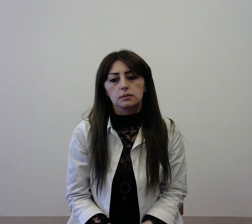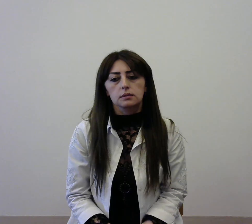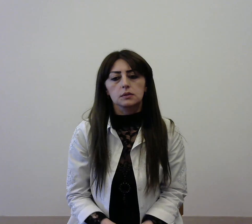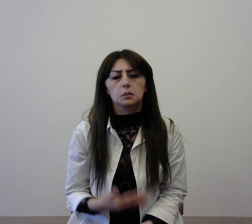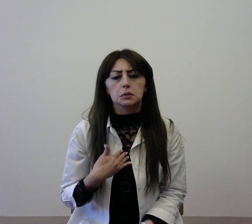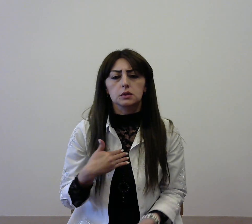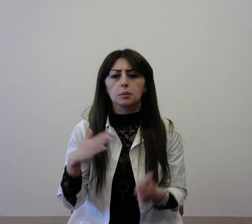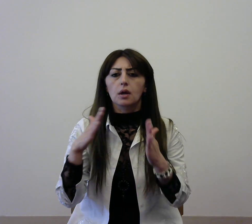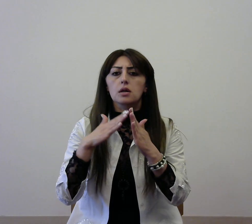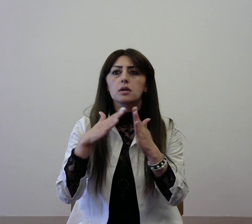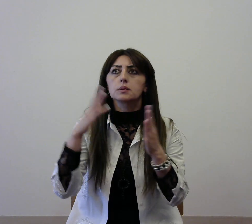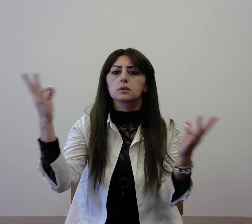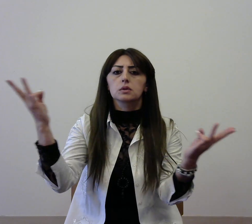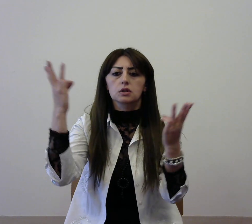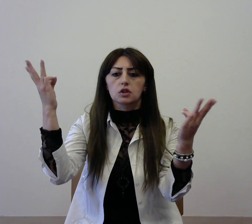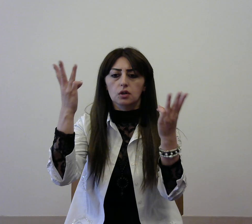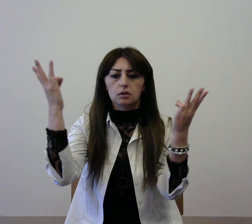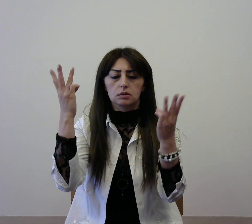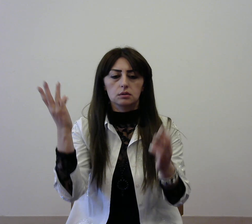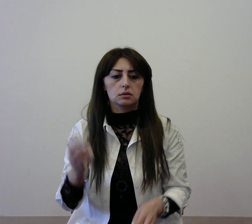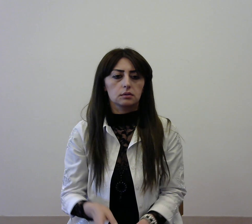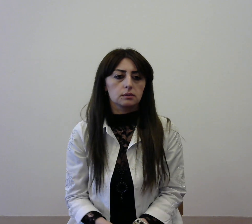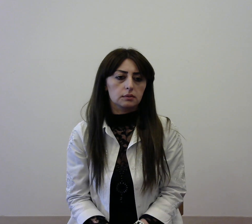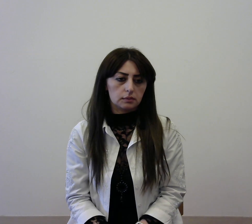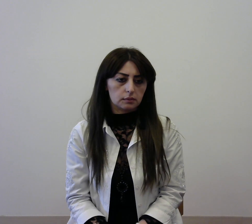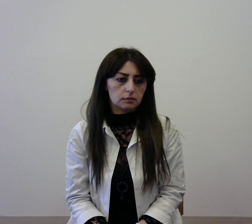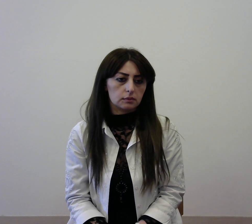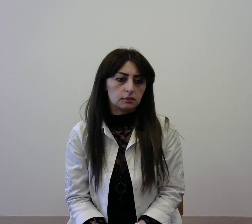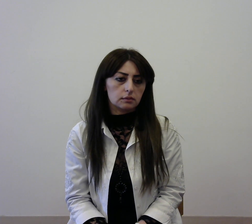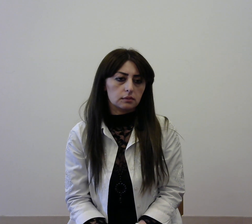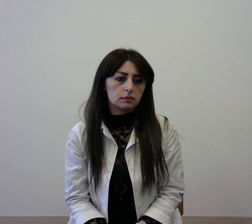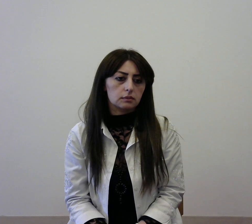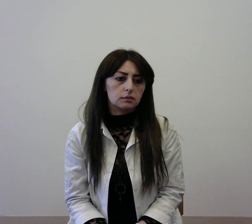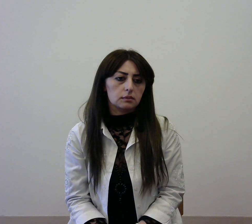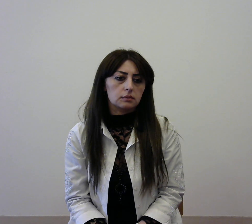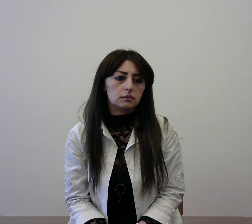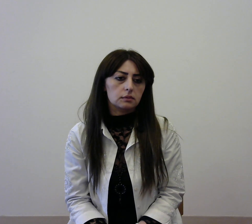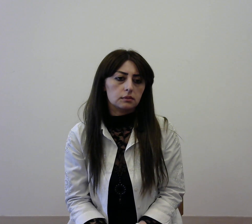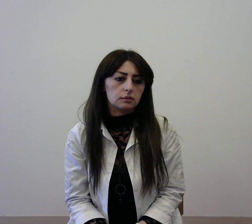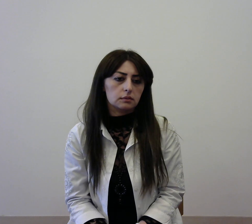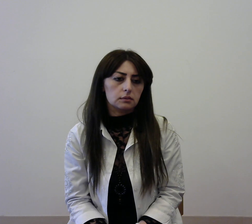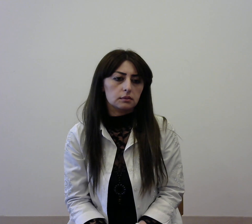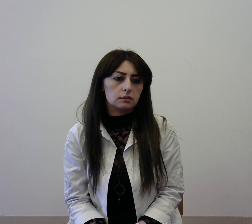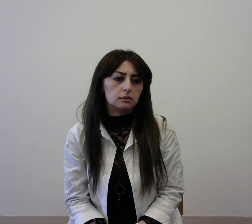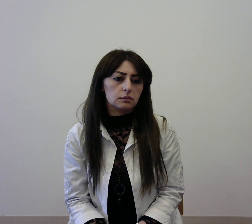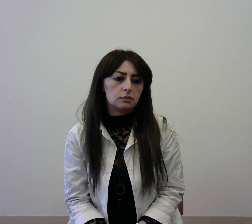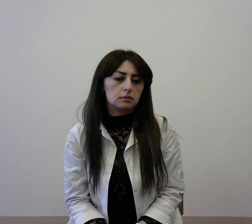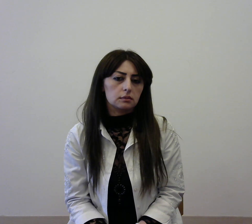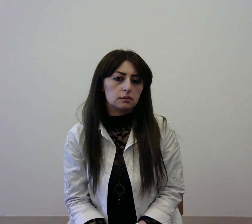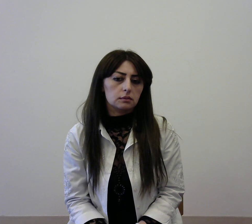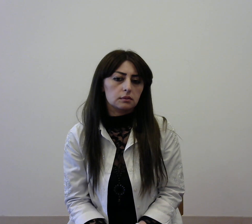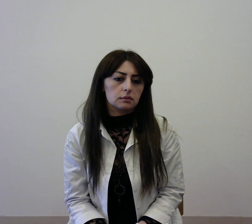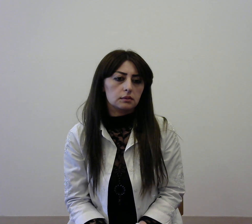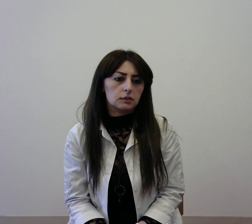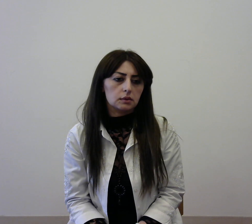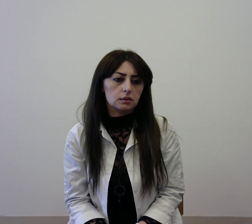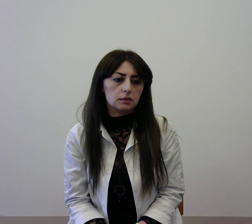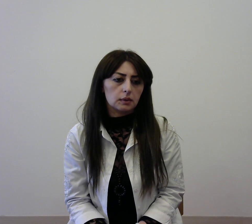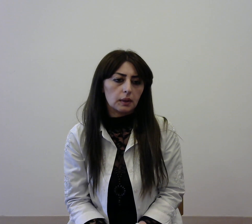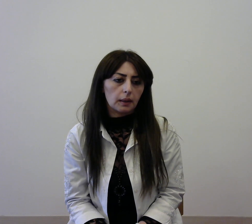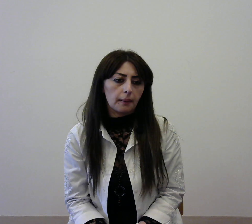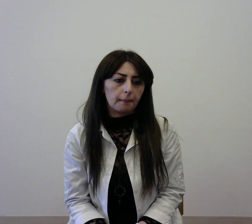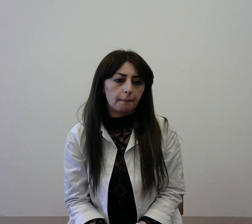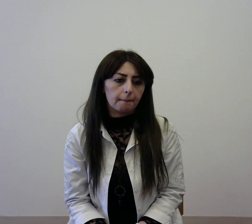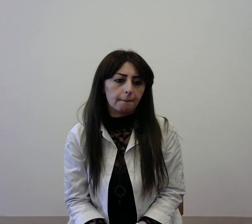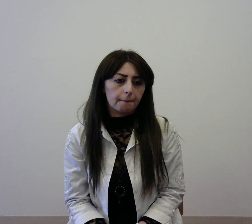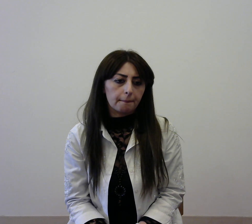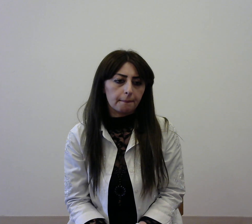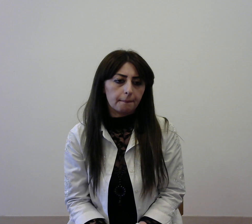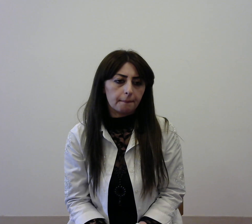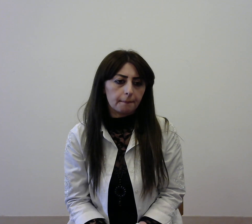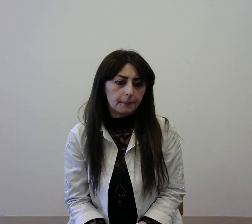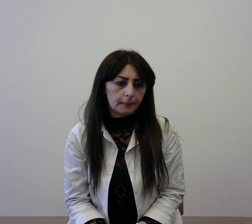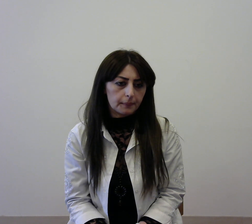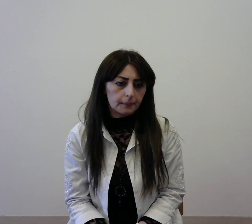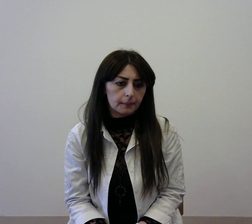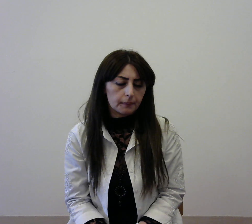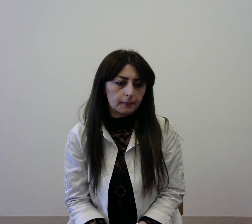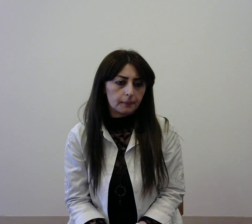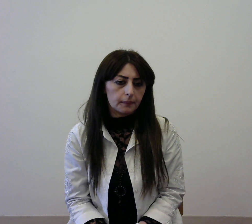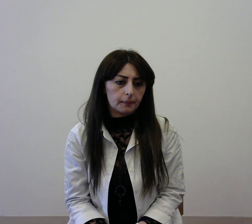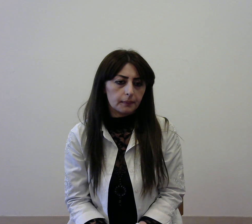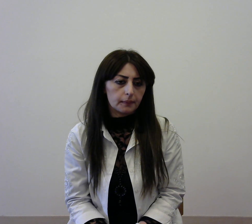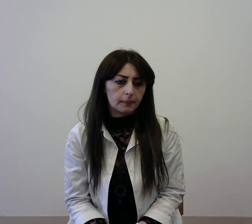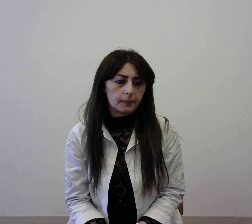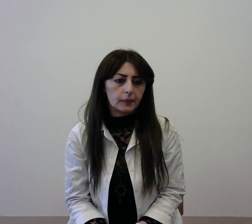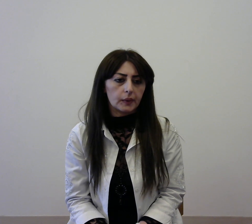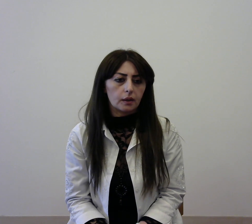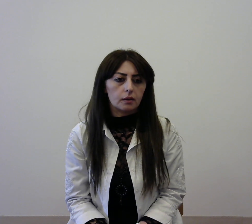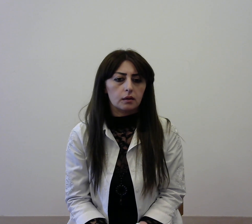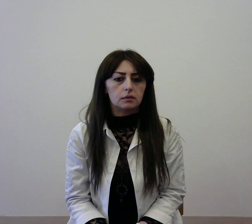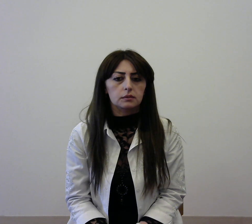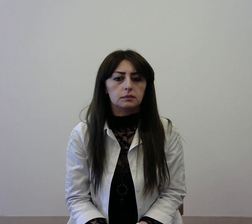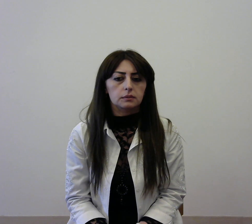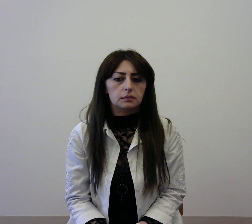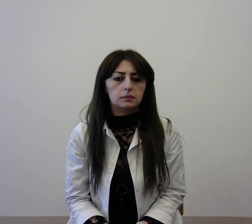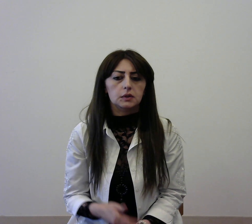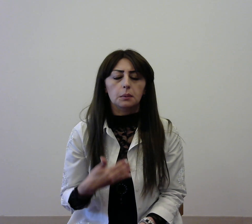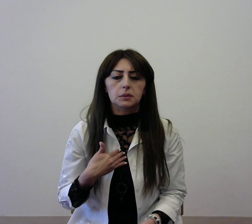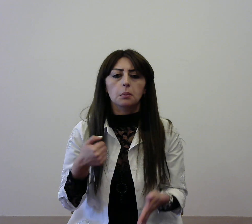Bizim evizim yanır